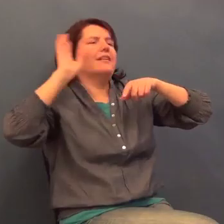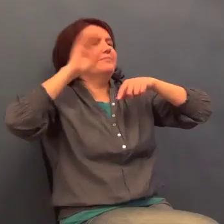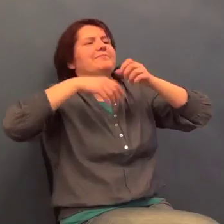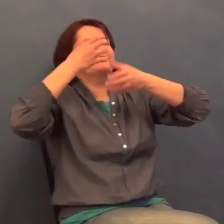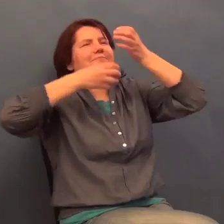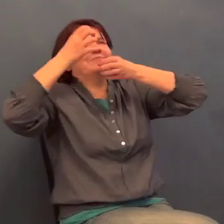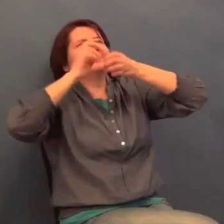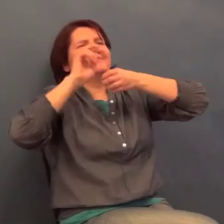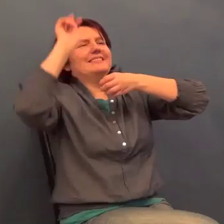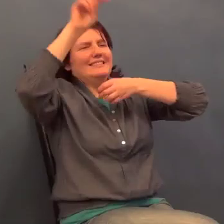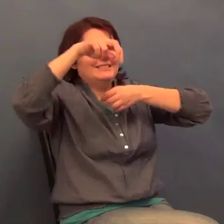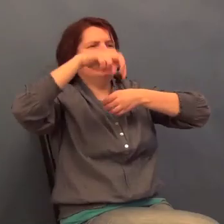Kot wspina się po rynnie.